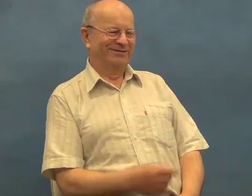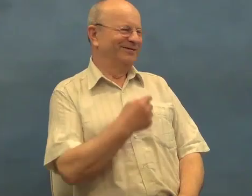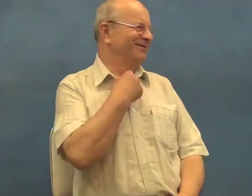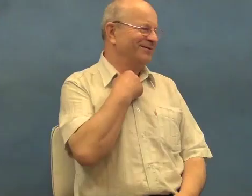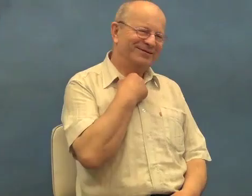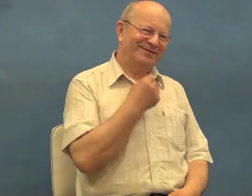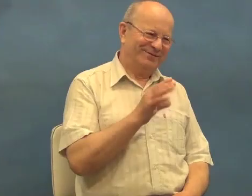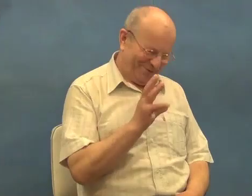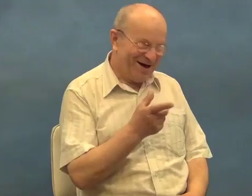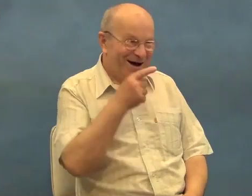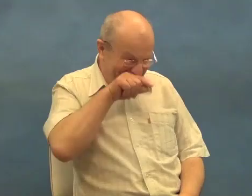Ładny żart.